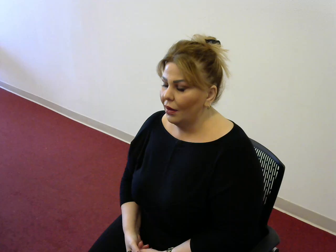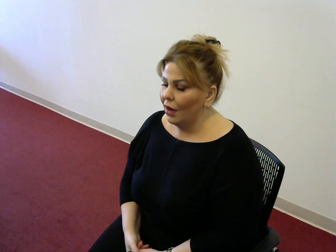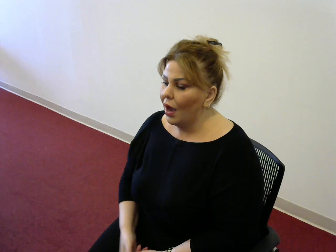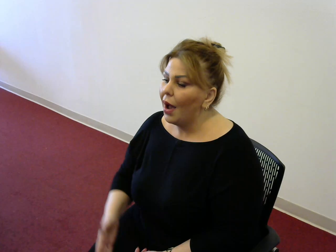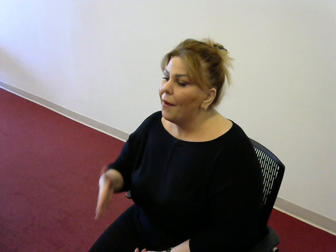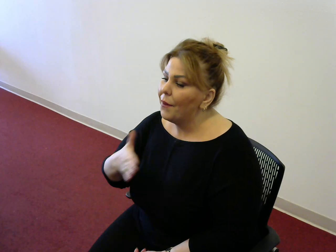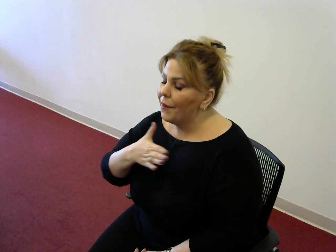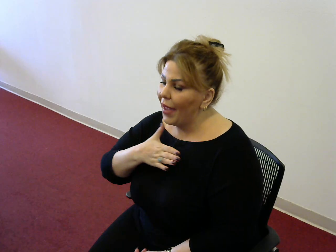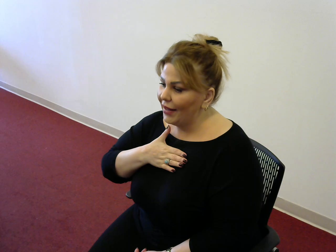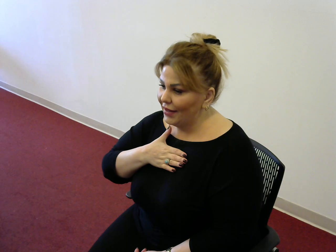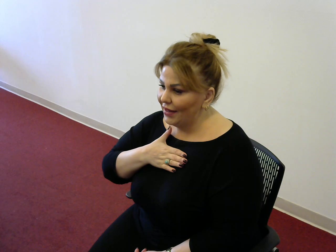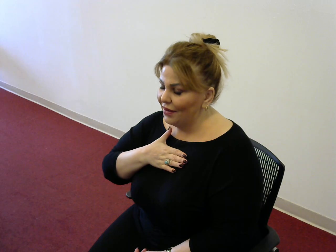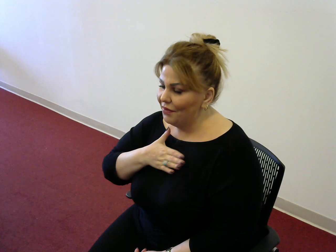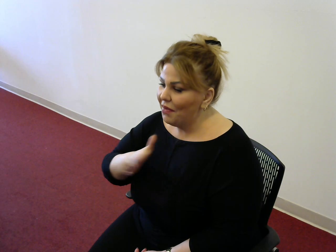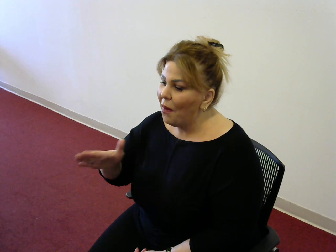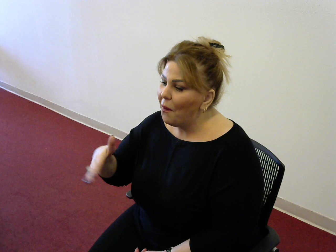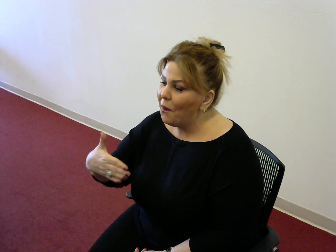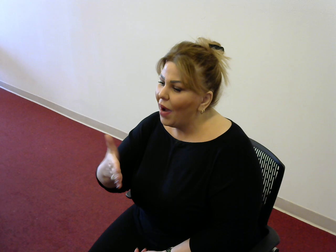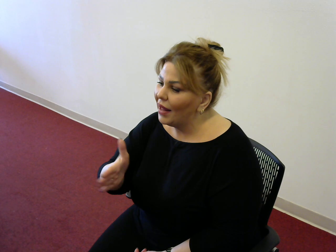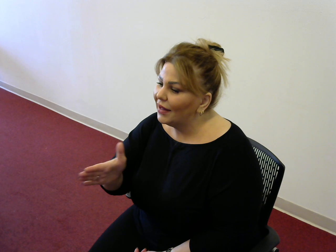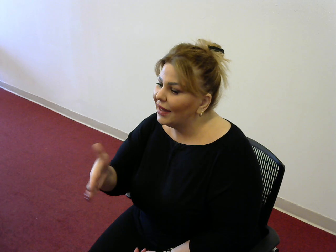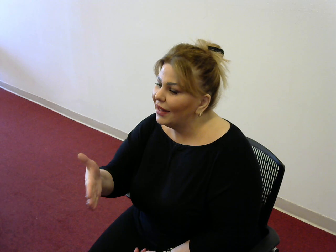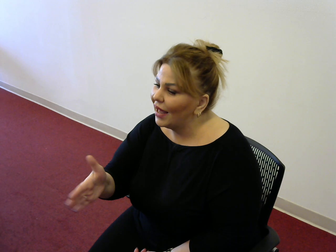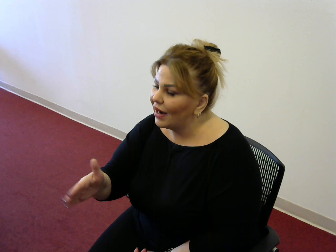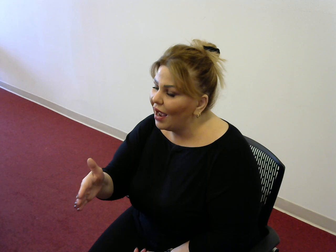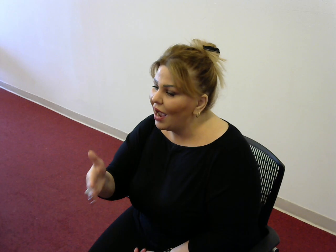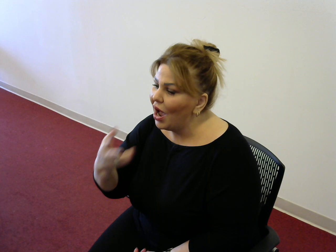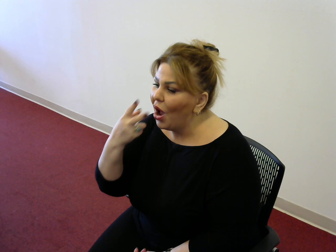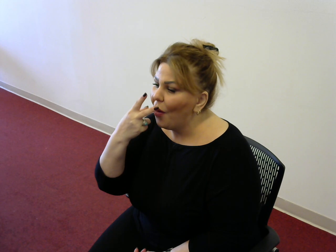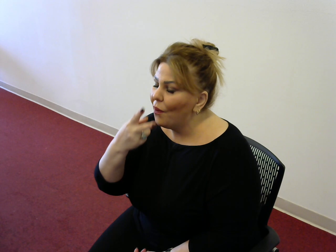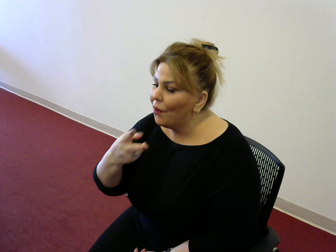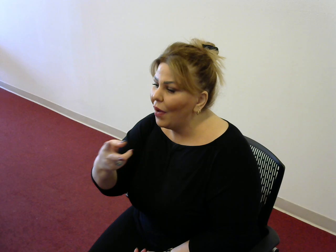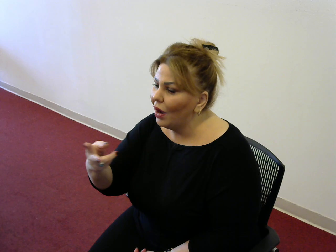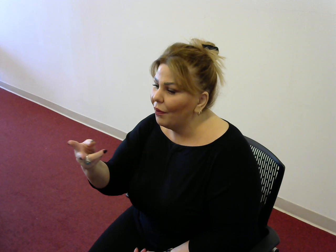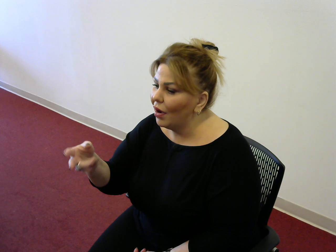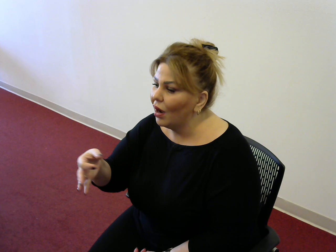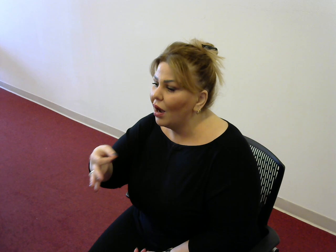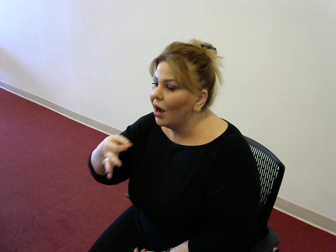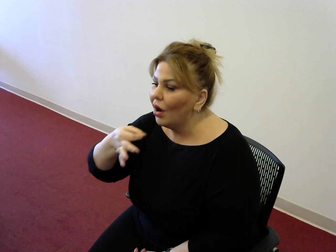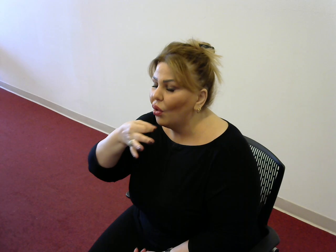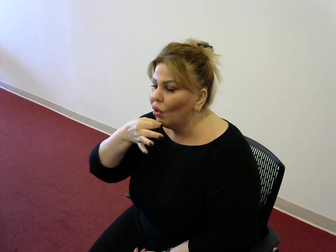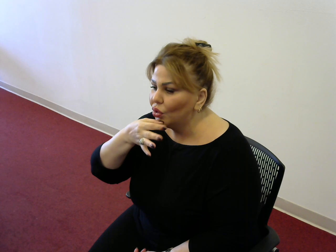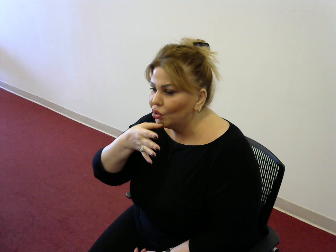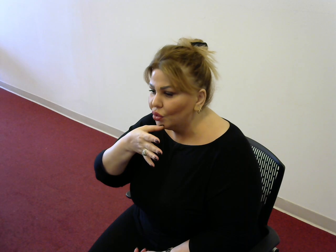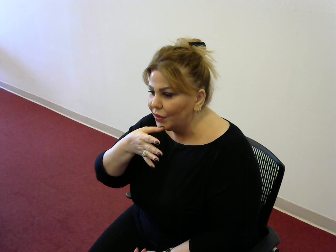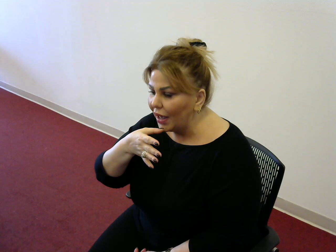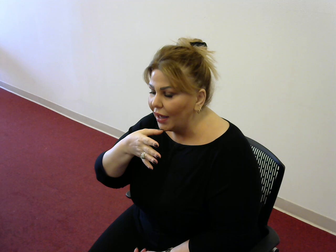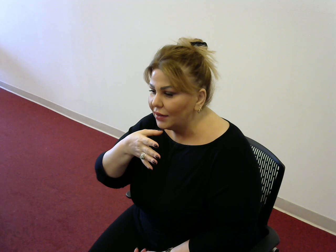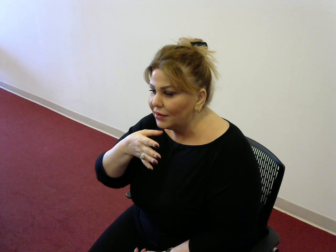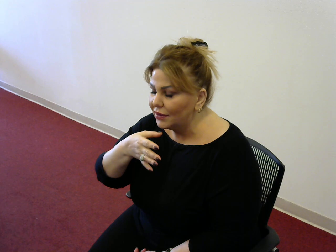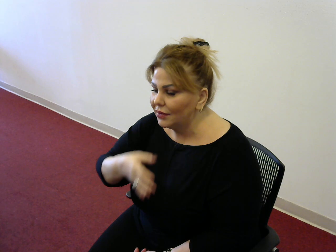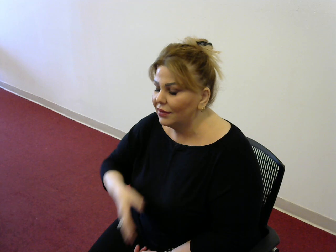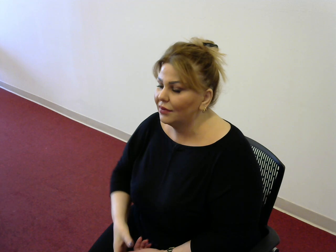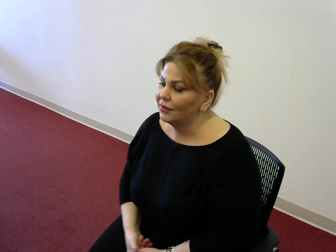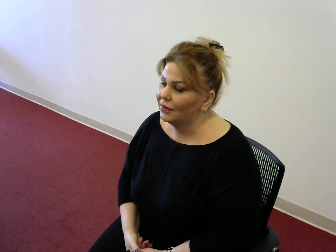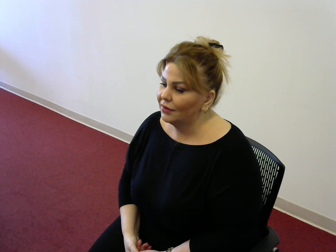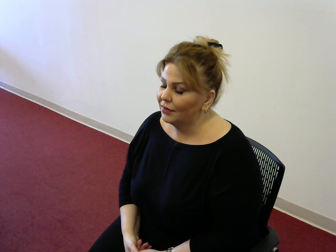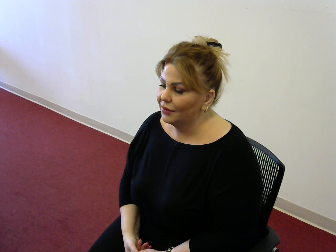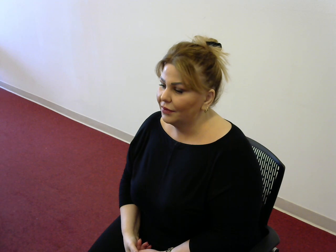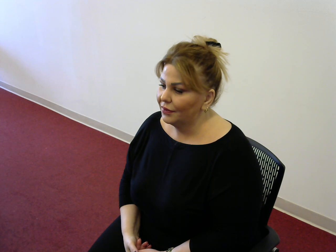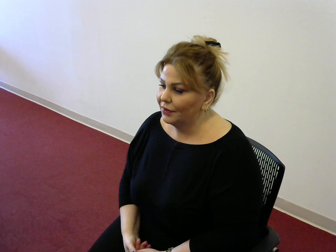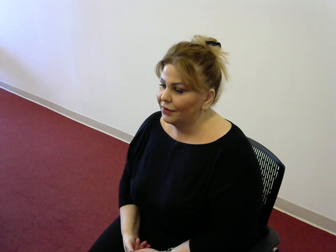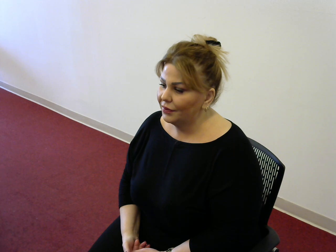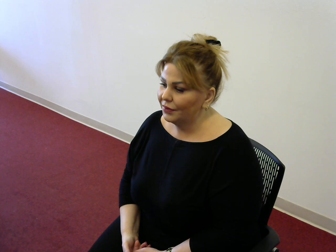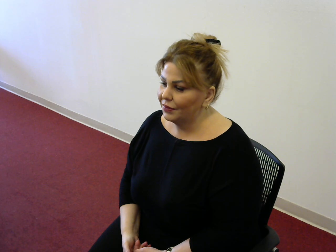Mənim balıqlara baxmaqdan çox xoşum gəlir